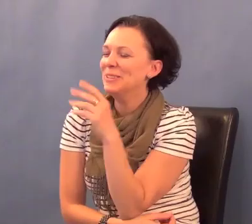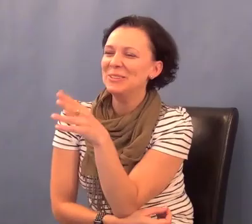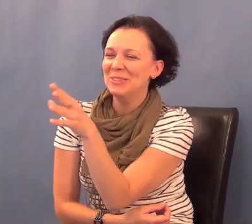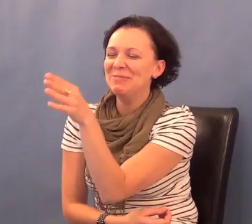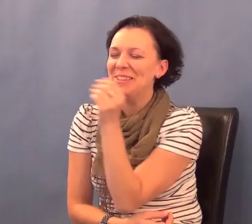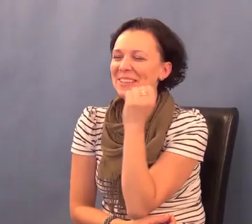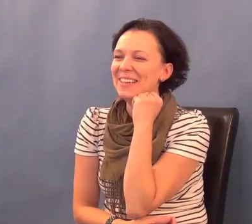Tak, tak.